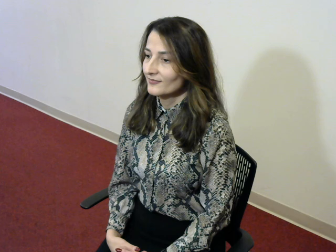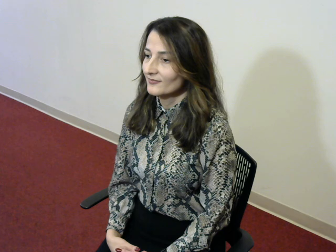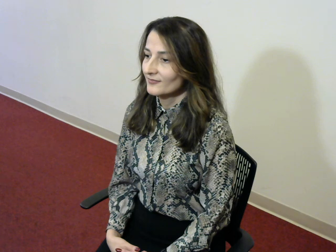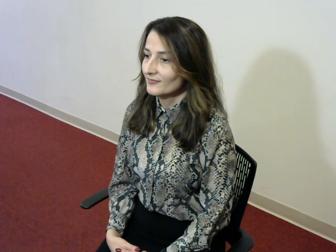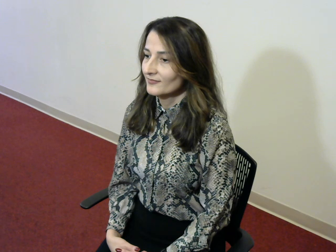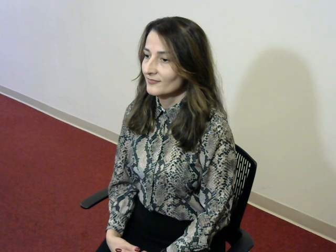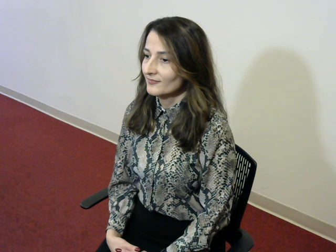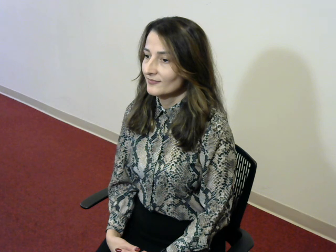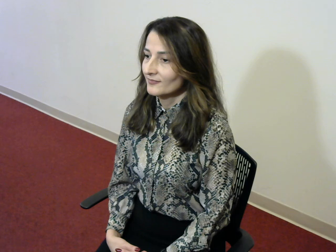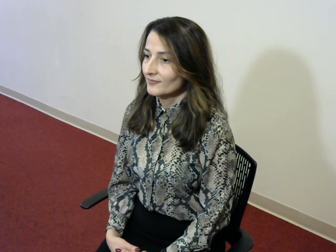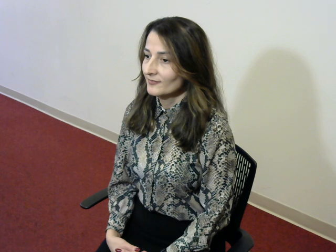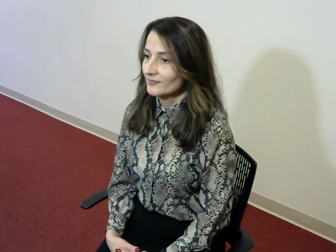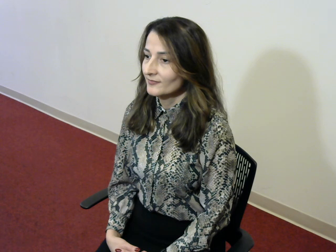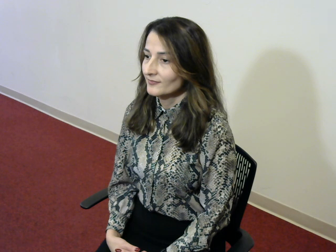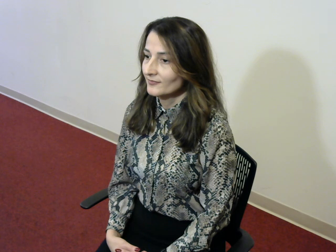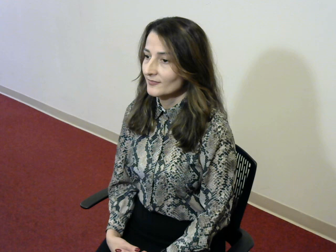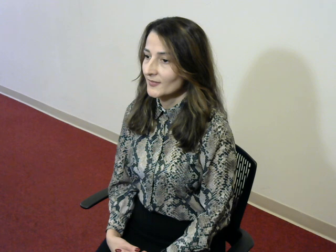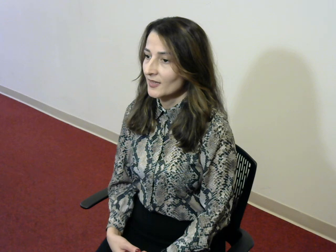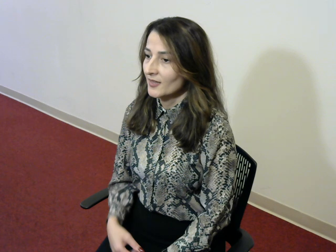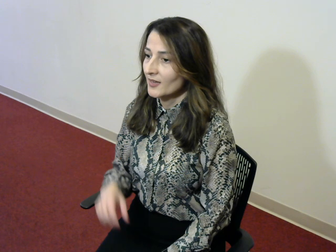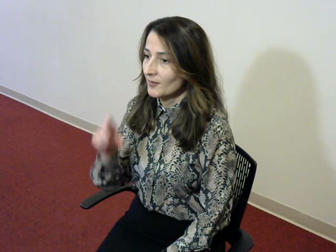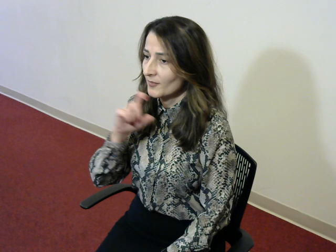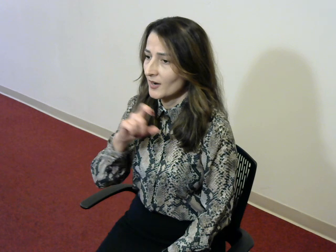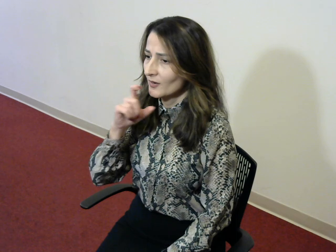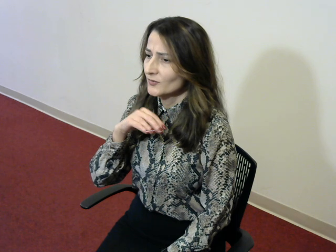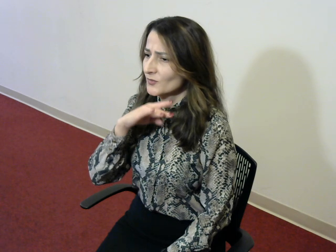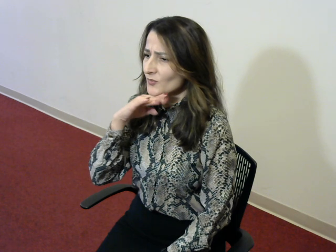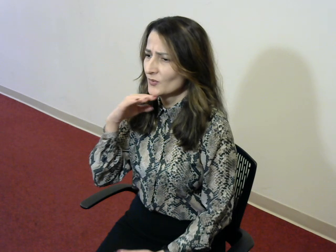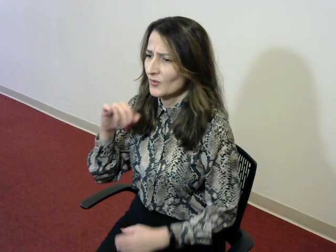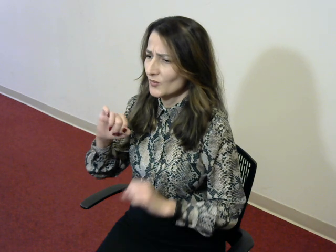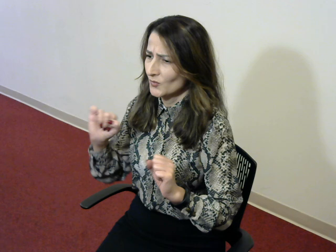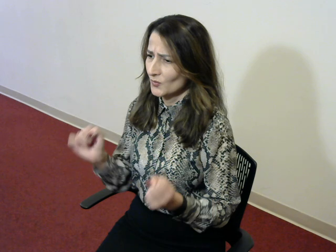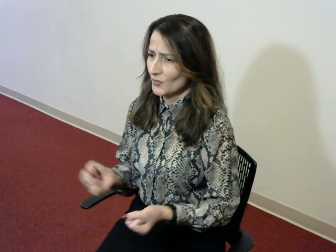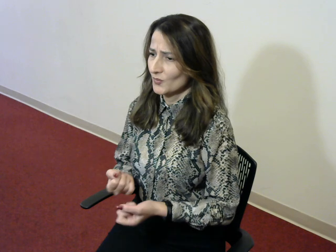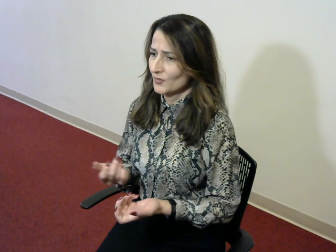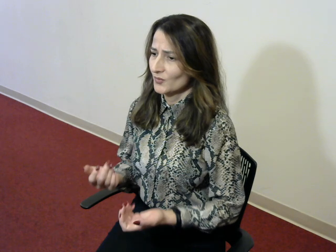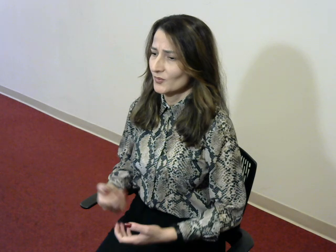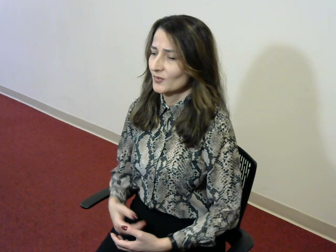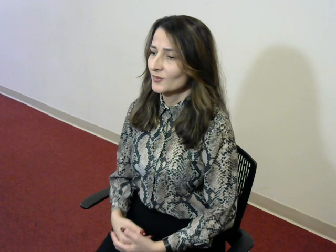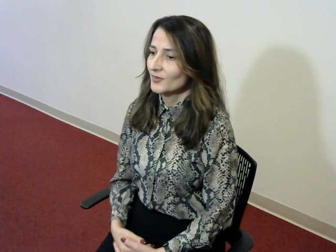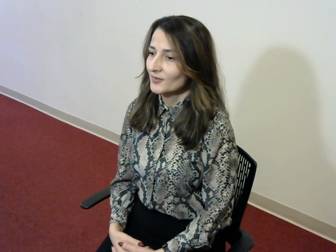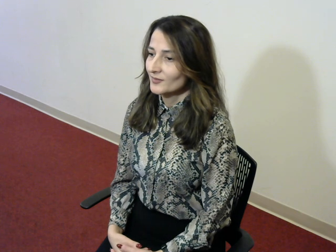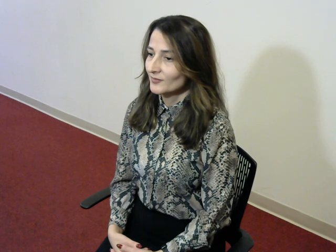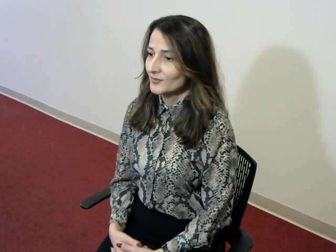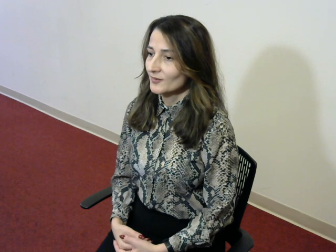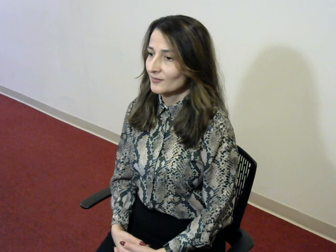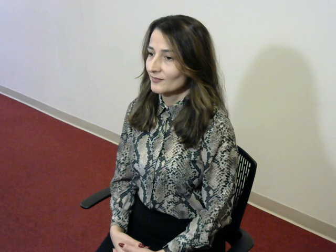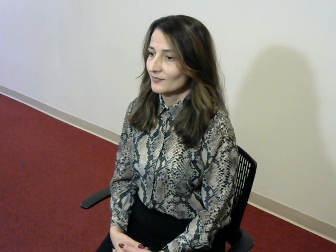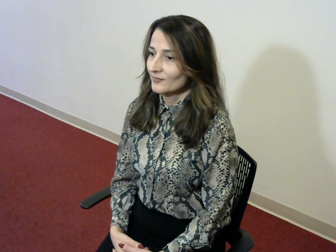Dondurma çox soyuqdur